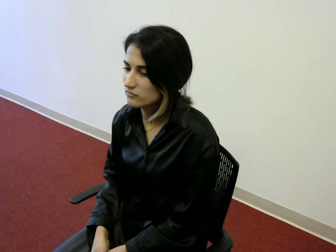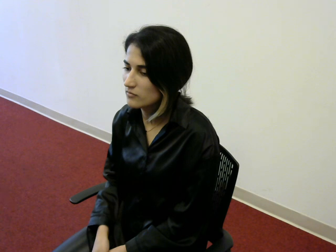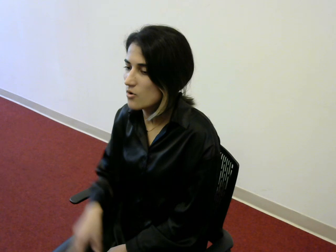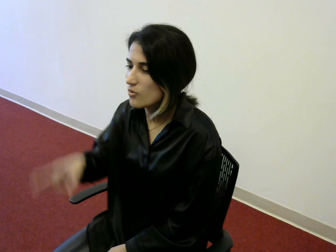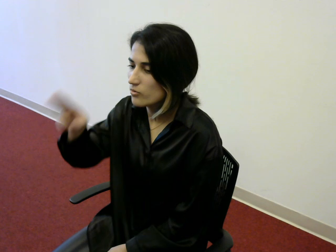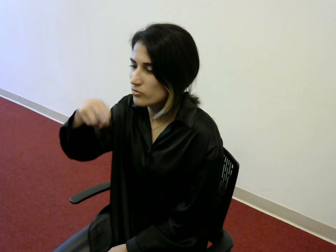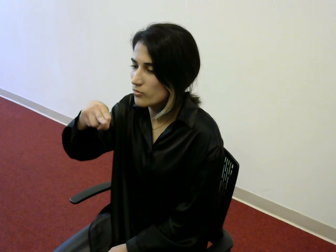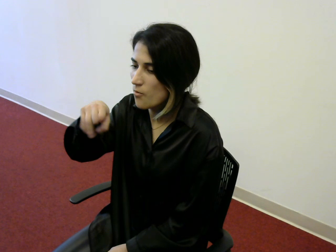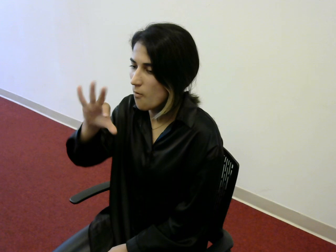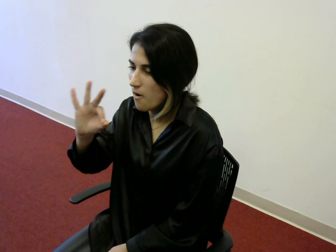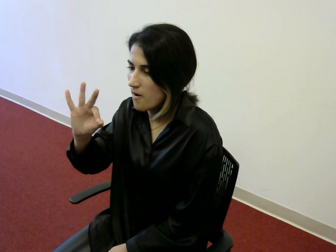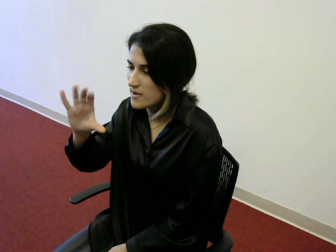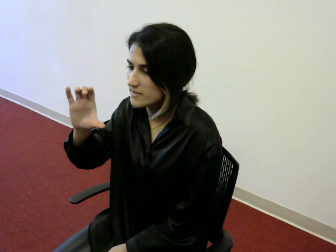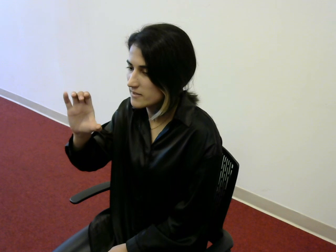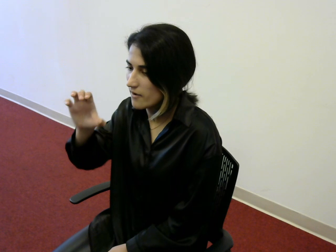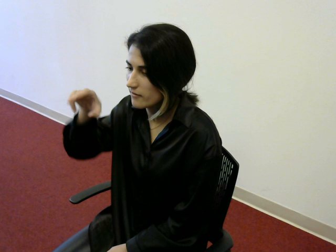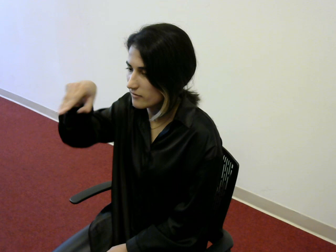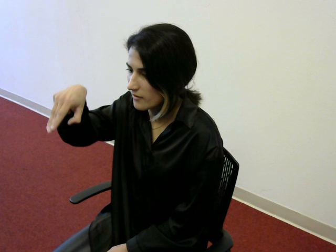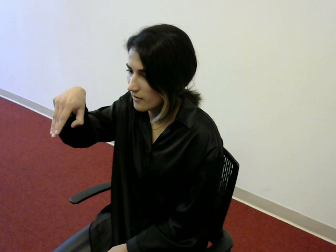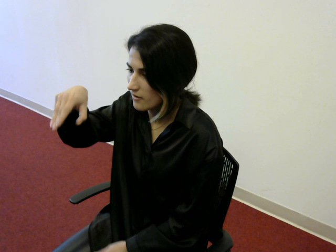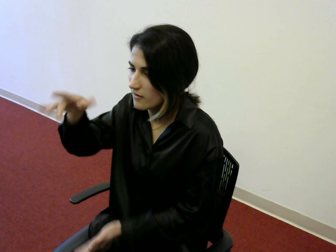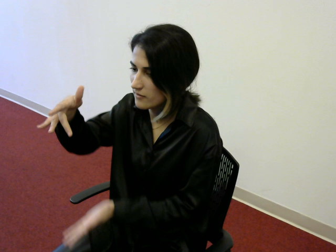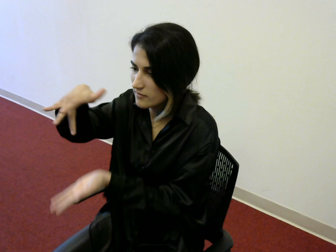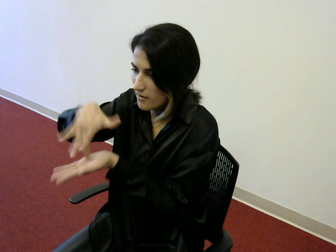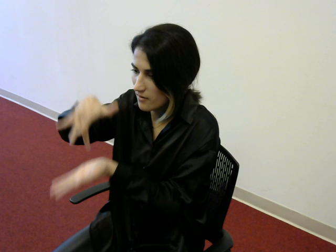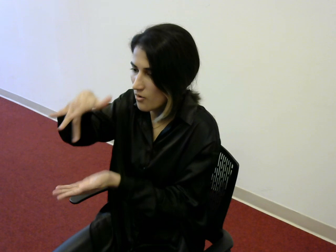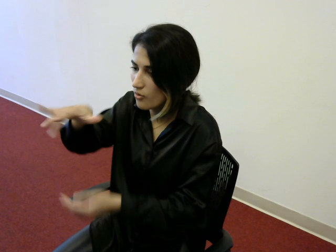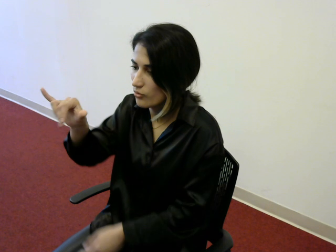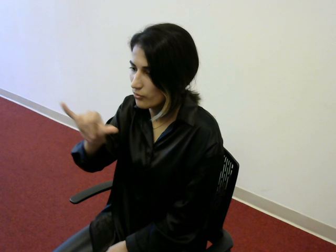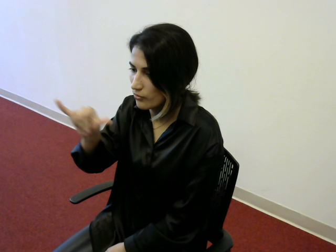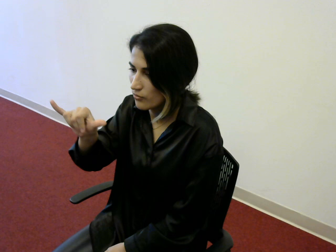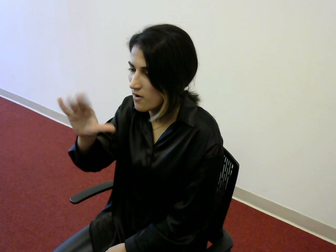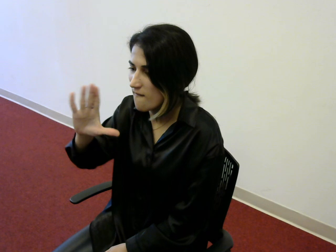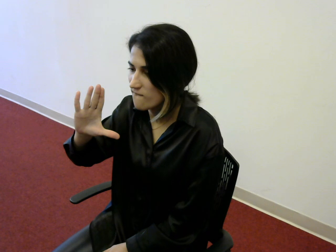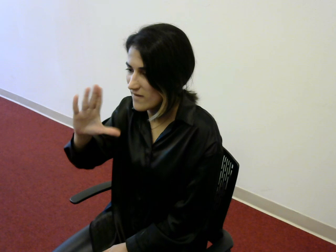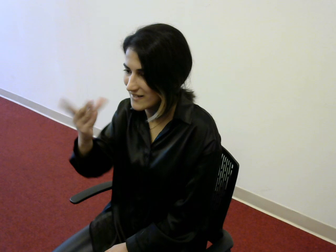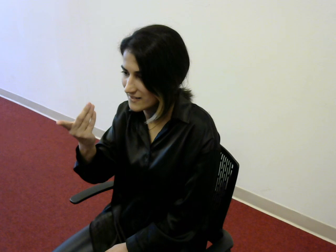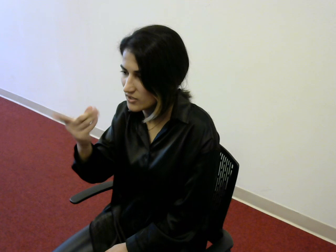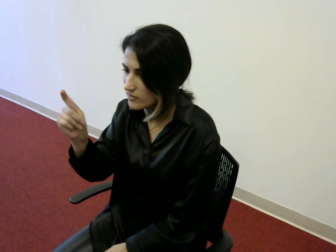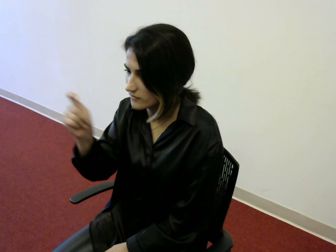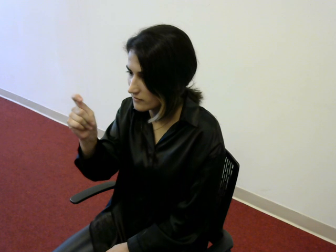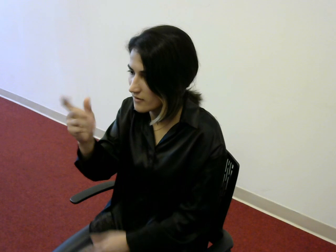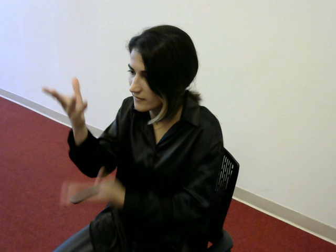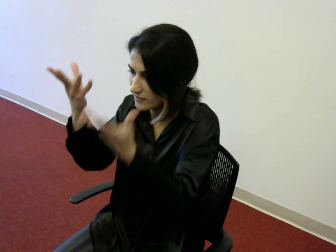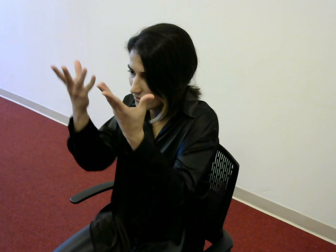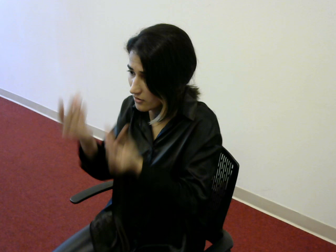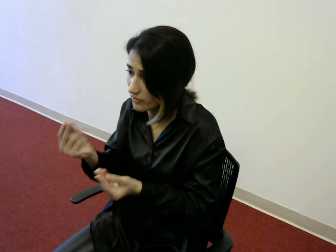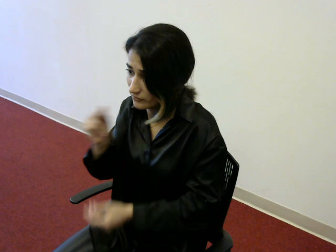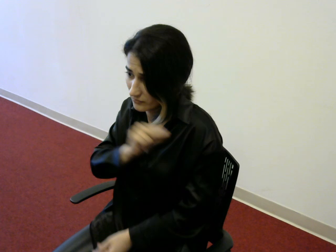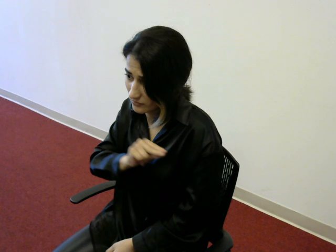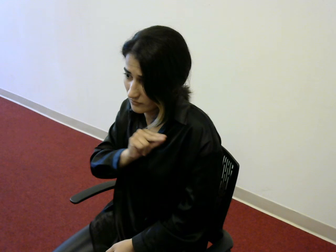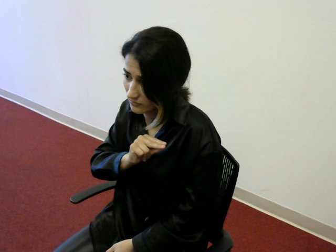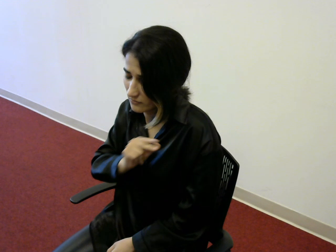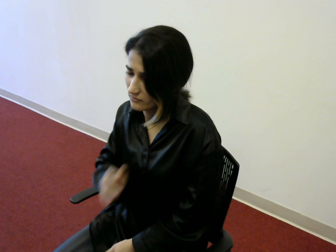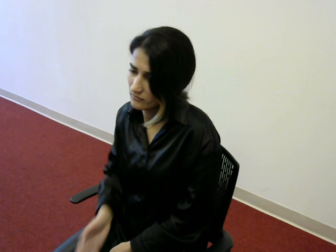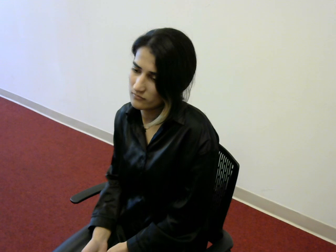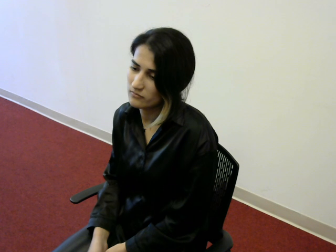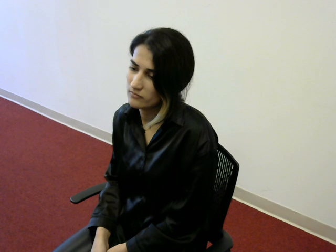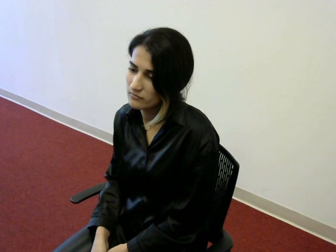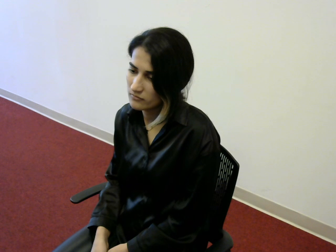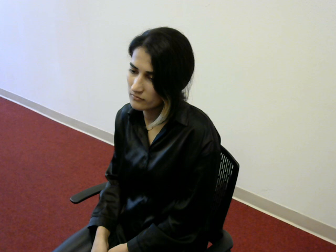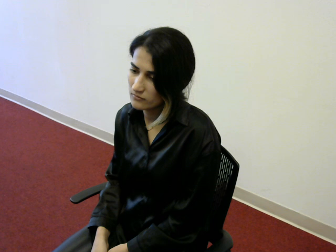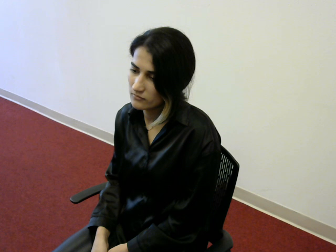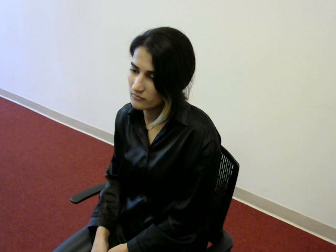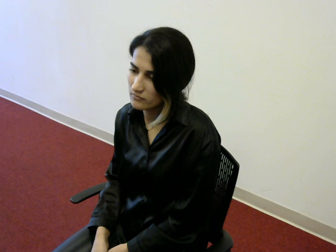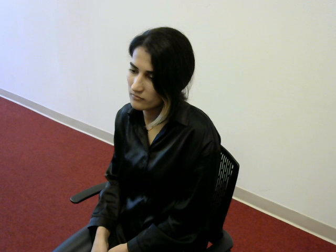DOST mərkəzləri şənbə və bazar günü işləyirmi?